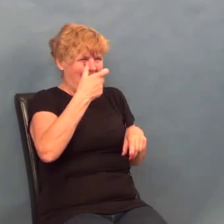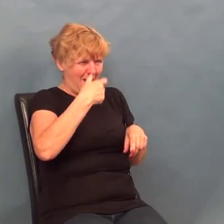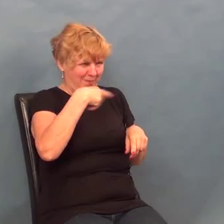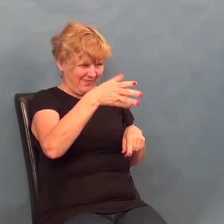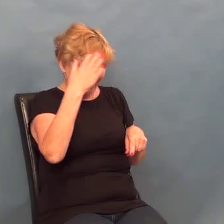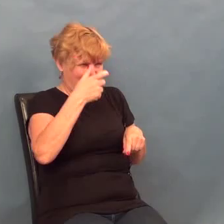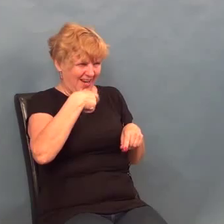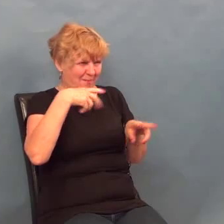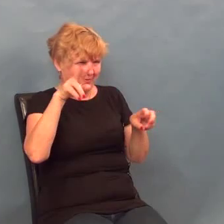Ty znasz Chaplina.